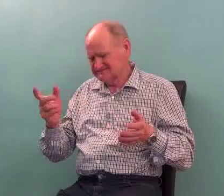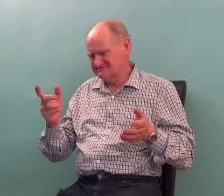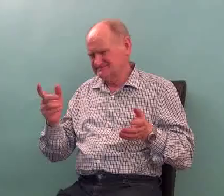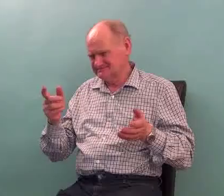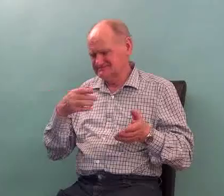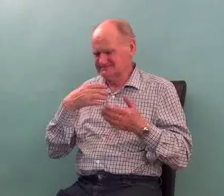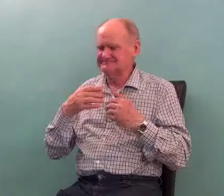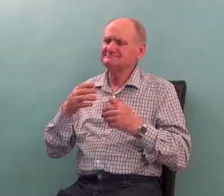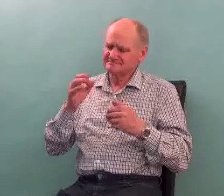Ja, dobrze...